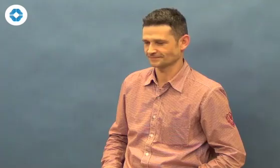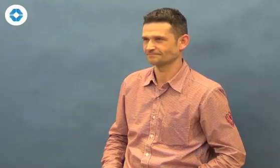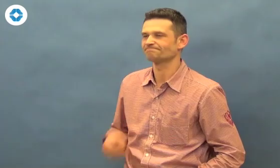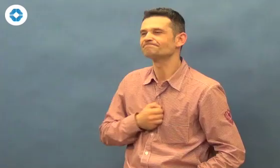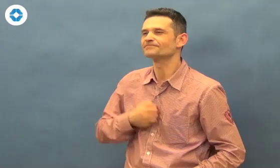Są smutni.